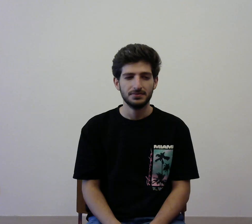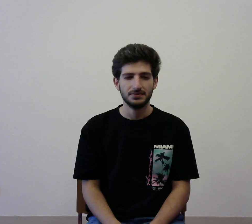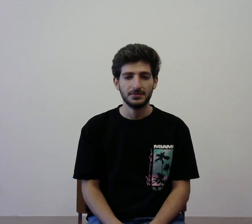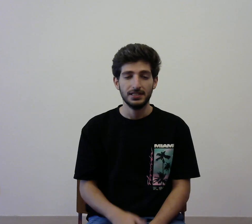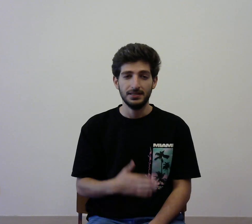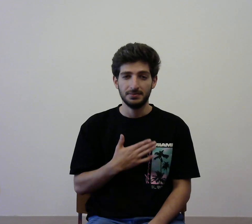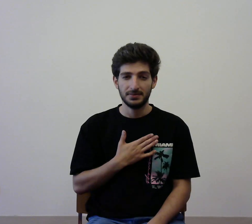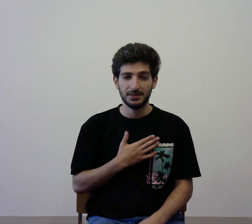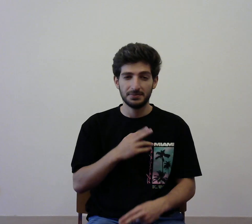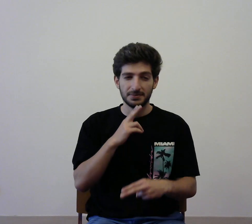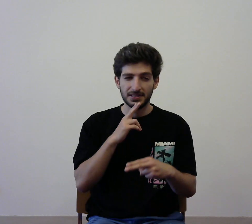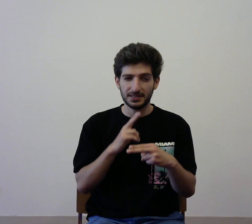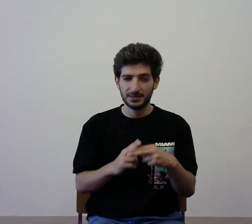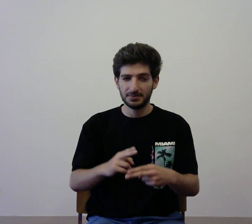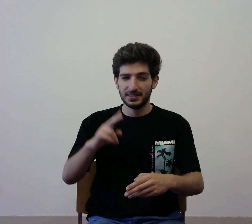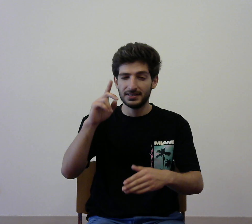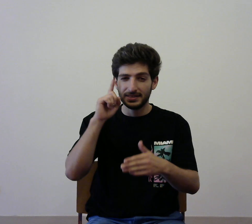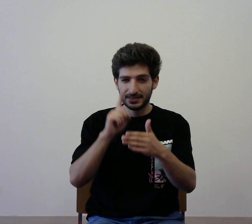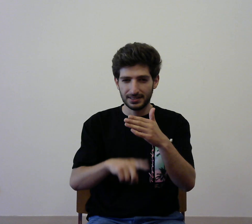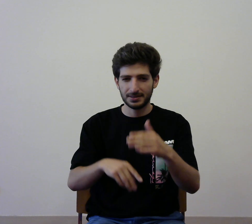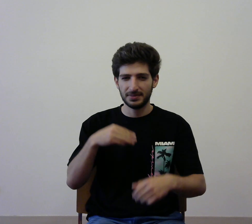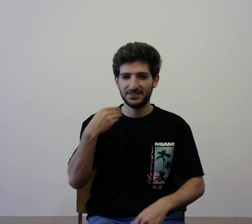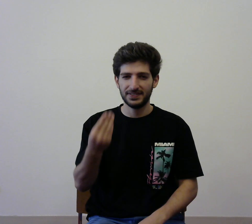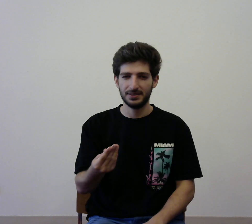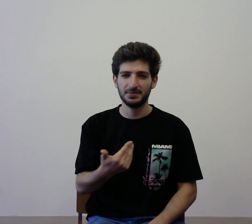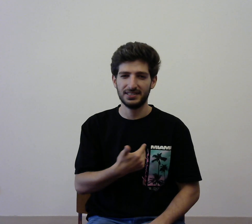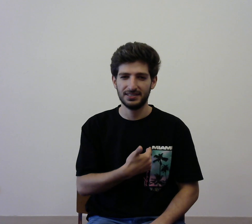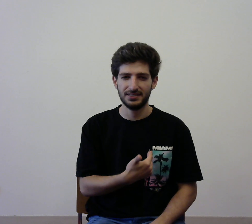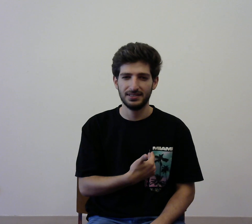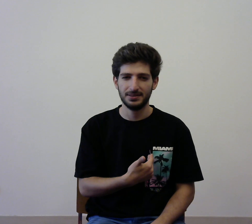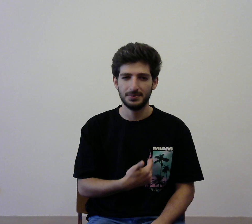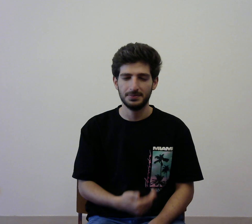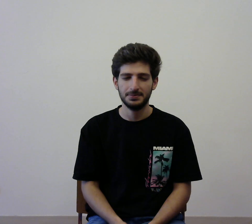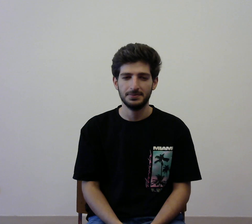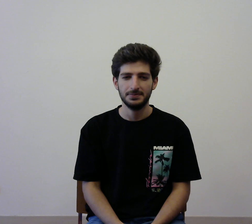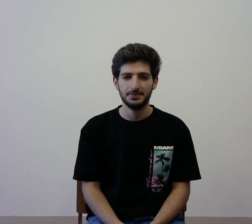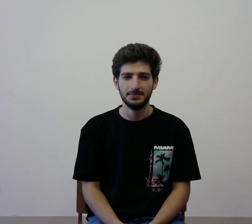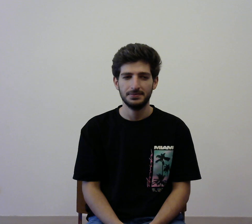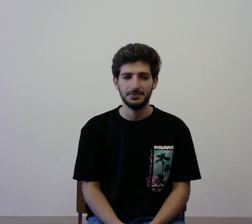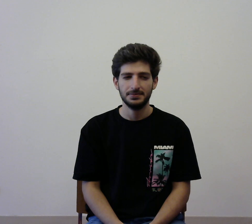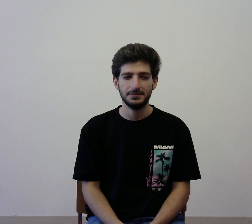Mən bacıma etibarnamə vermək istəyirəm